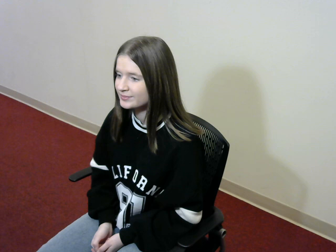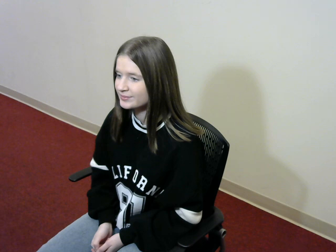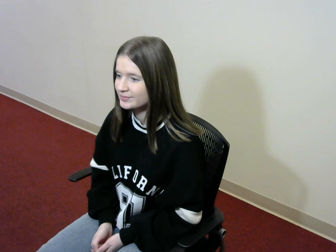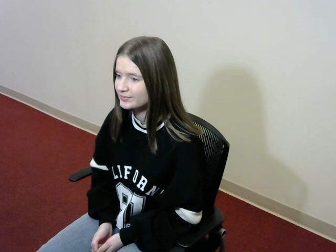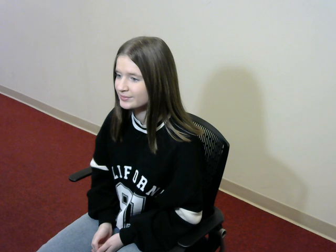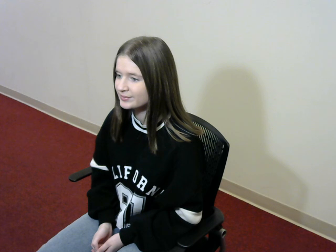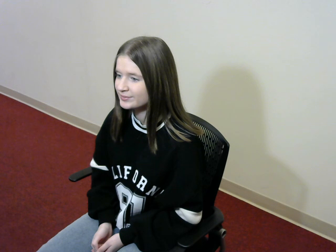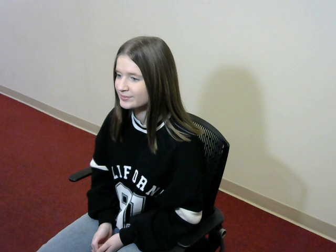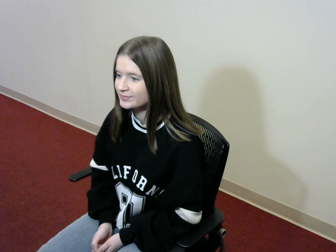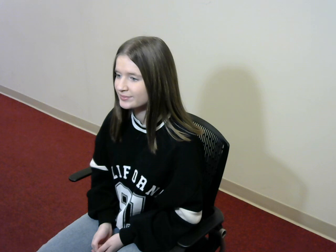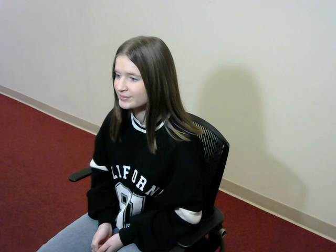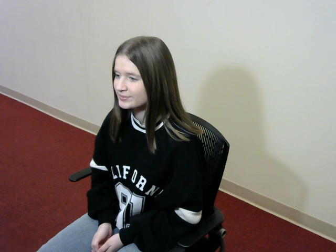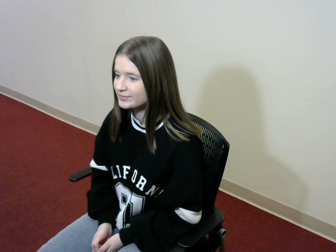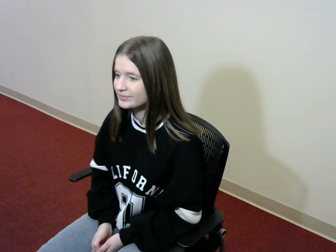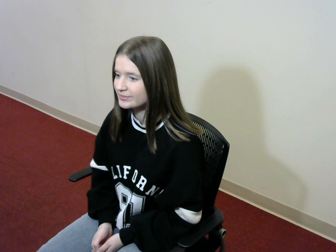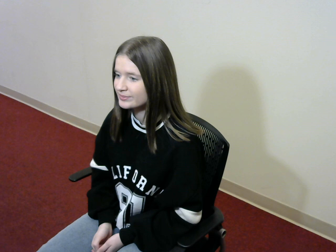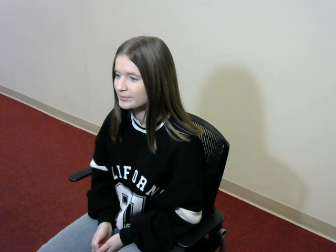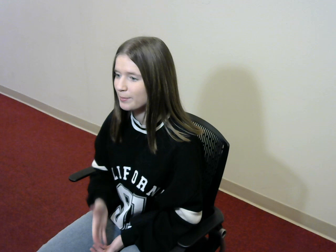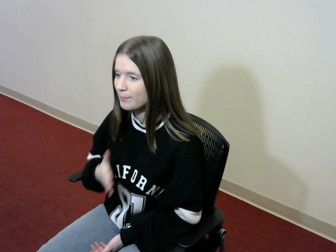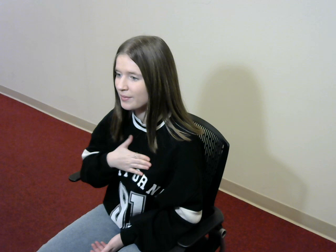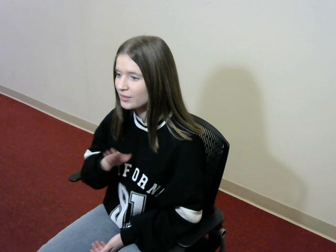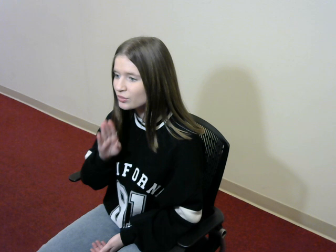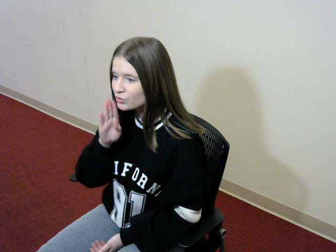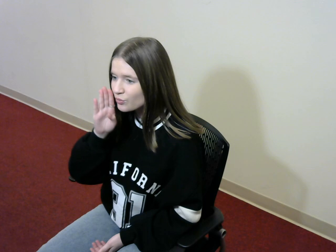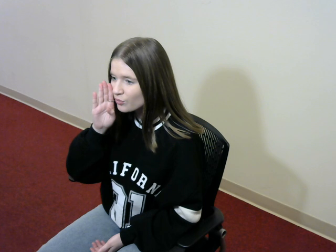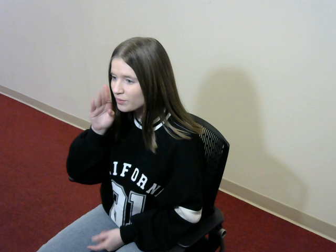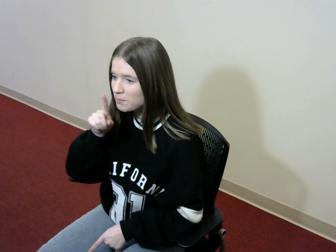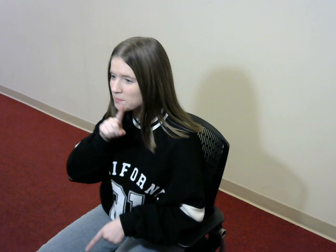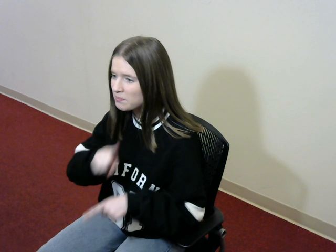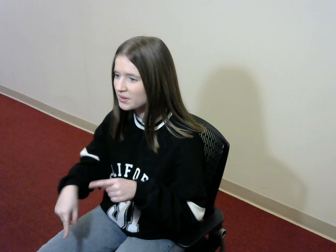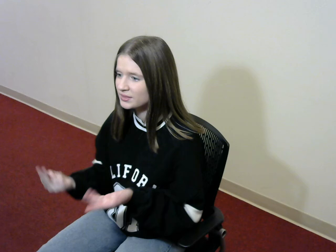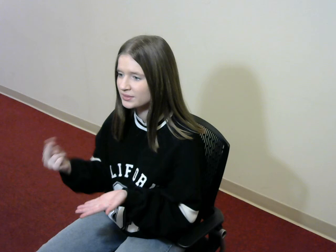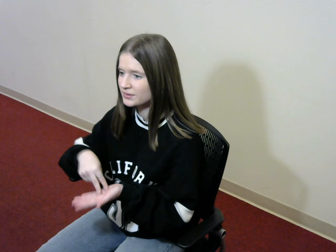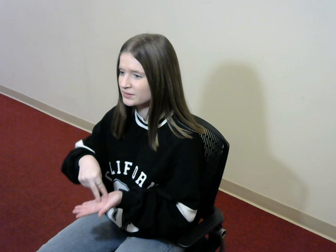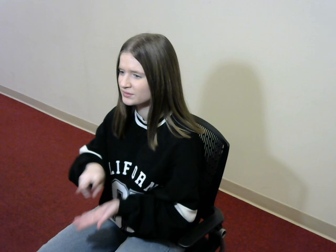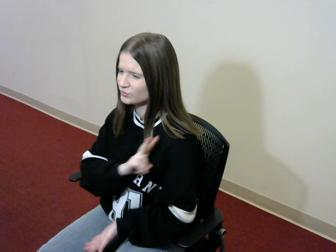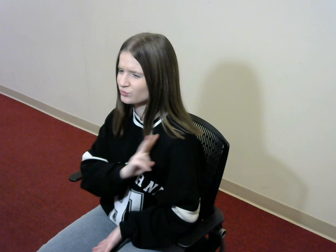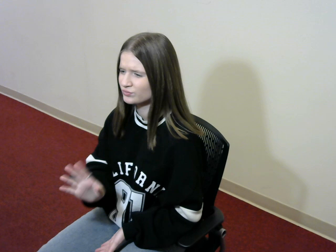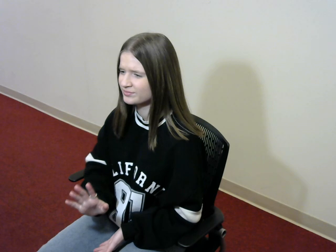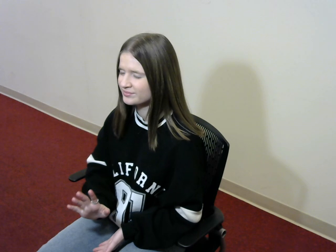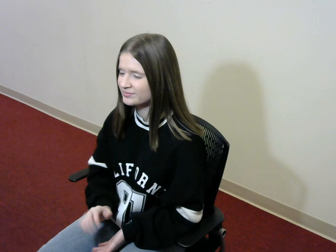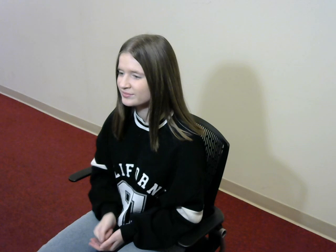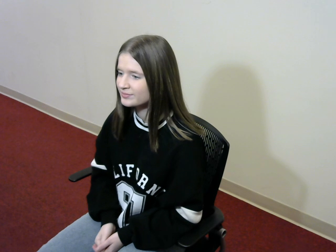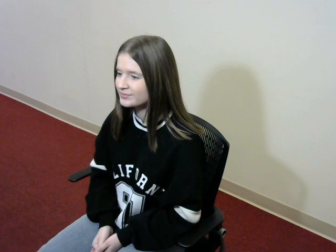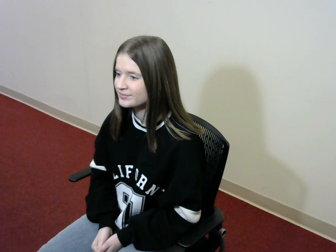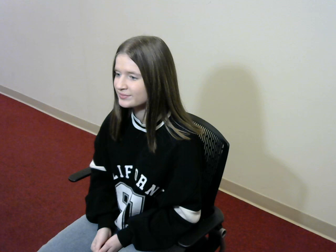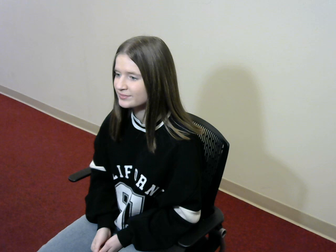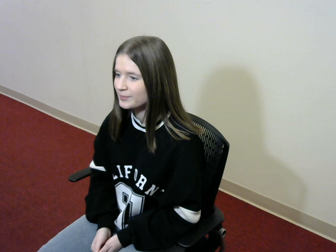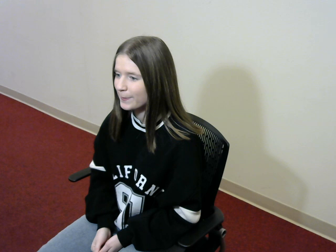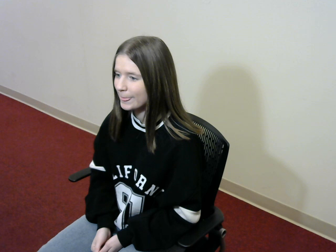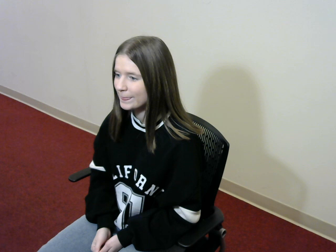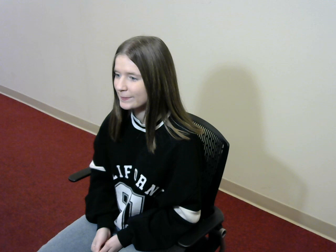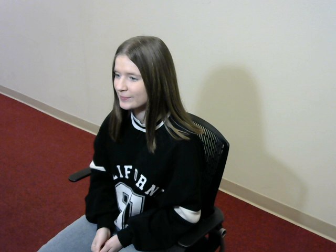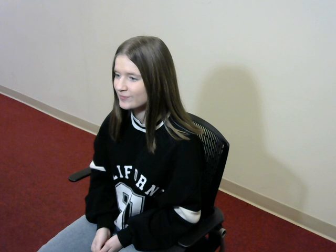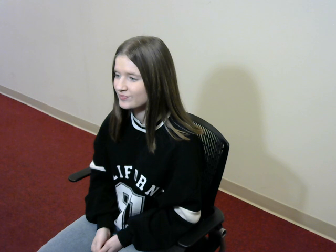Mən səhərlər tez durmağı sevmirəm